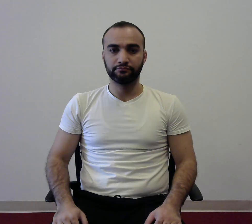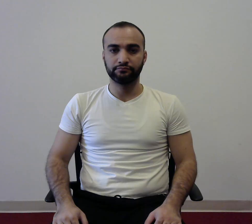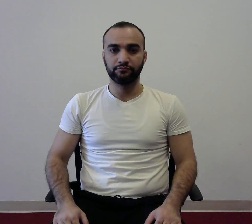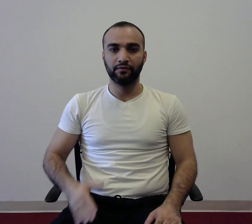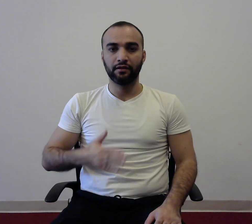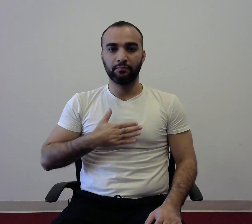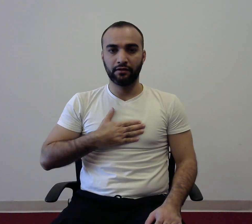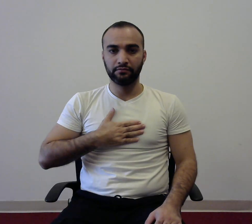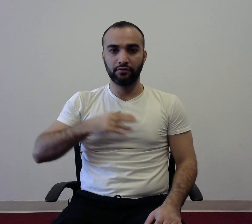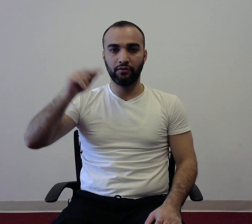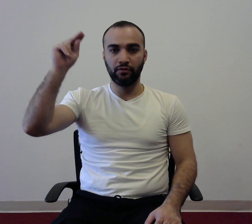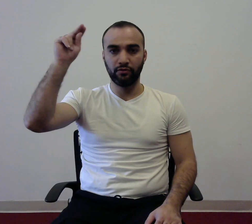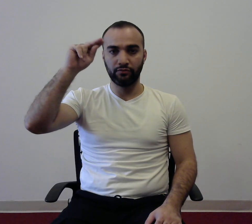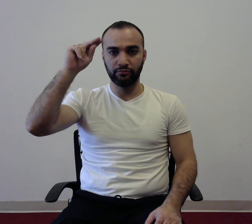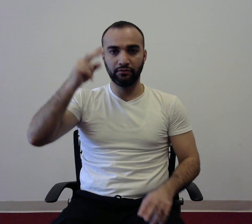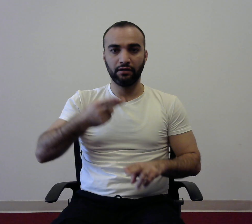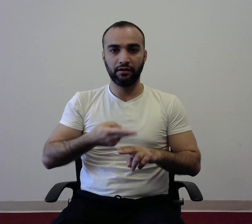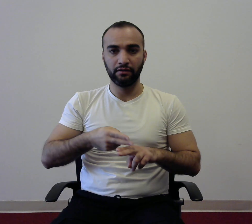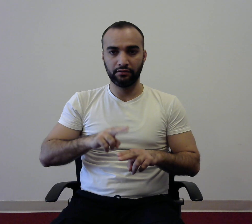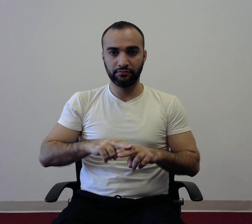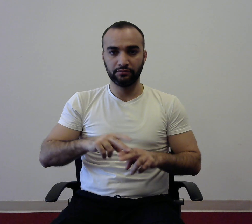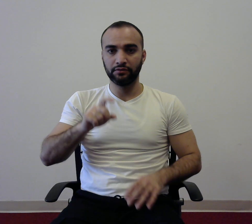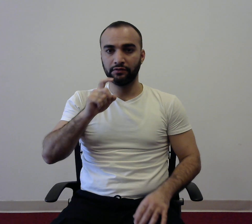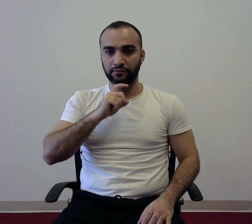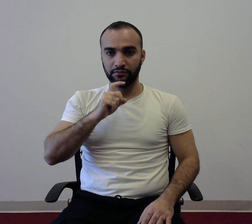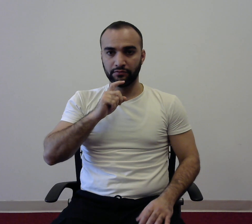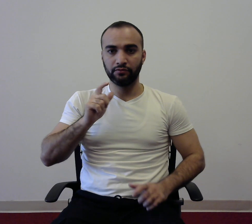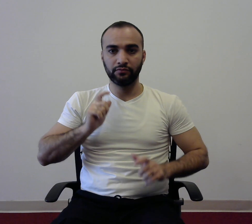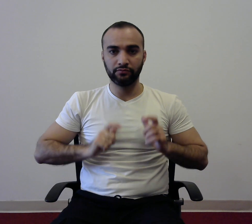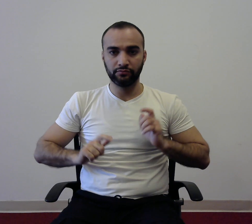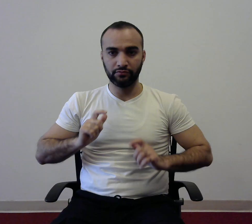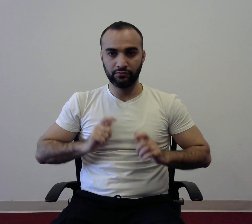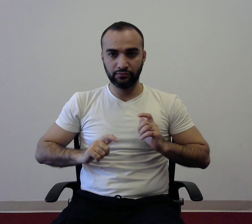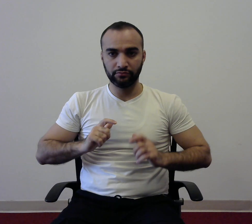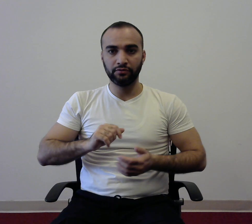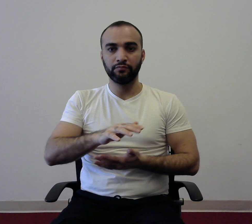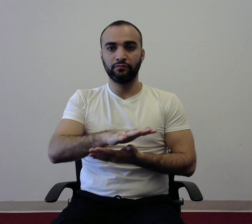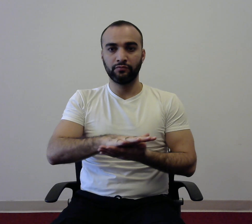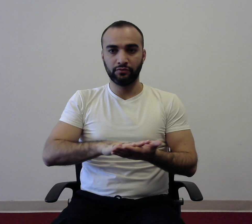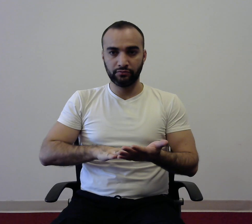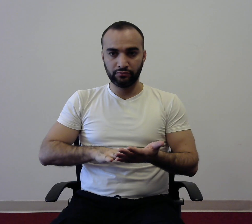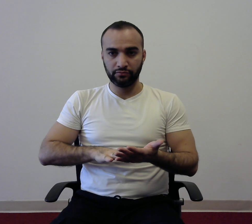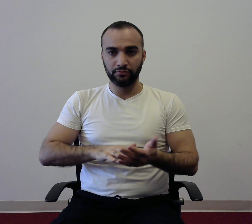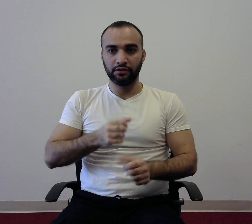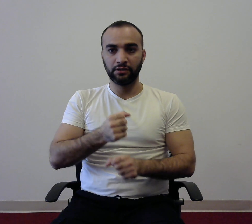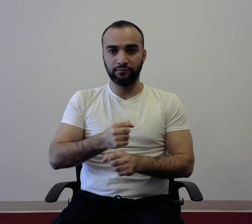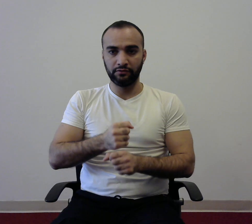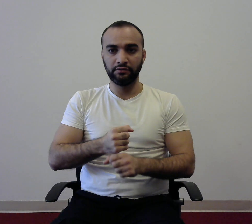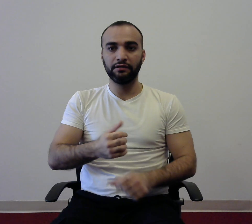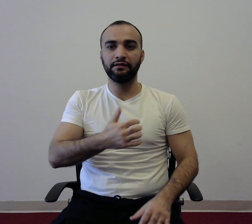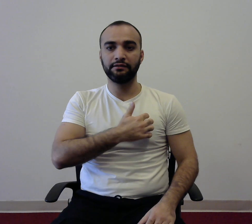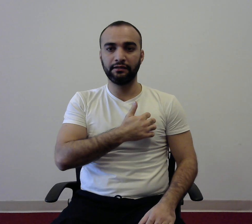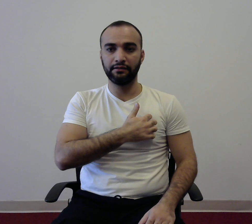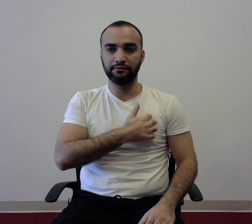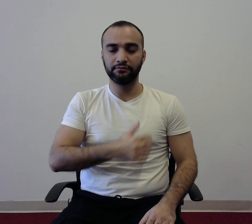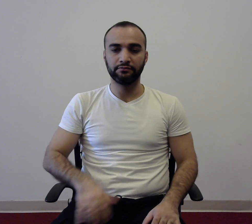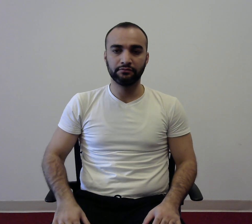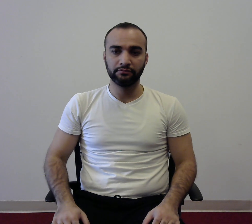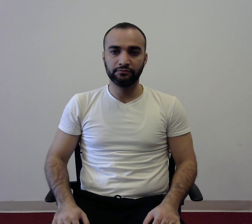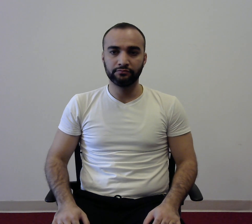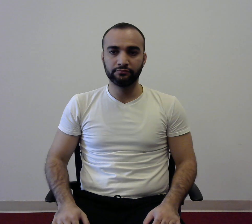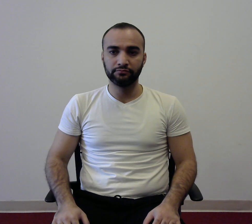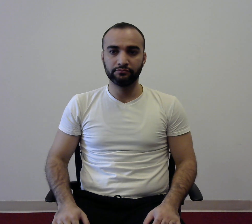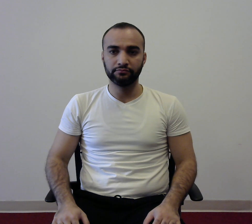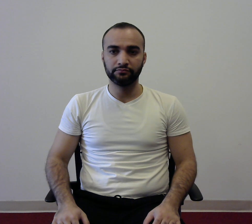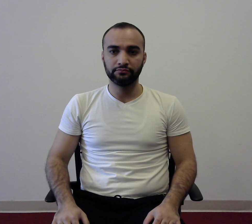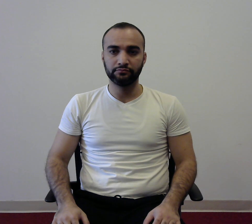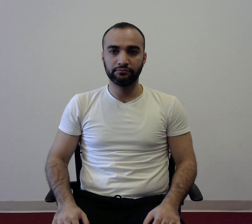Mən təhsilimi bu universitetdə davam etmək istəyirəm